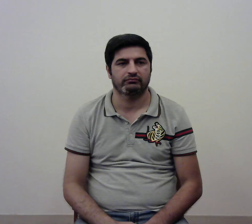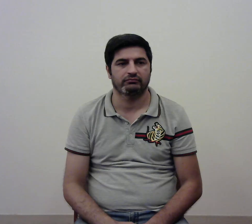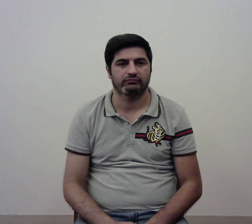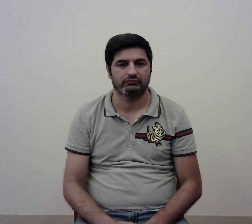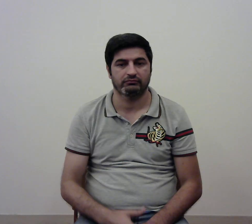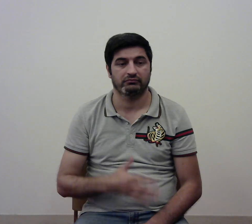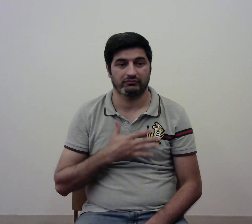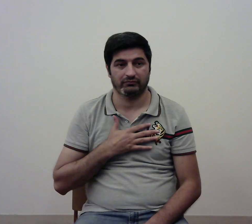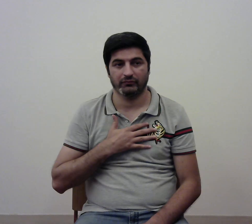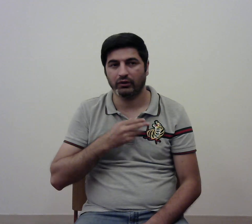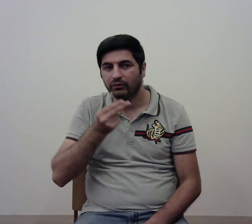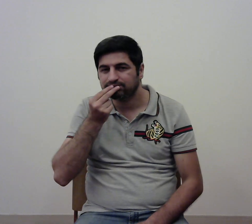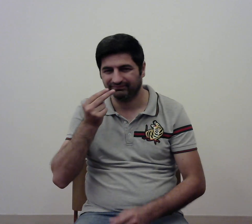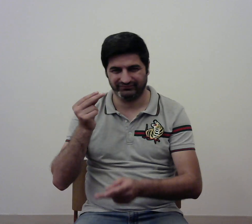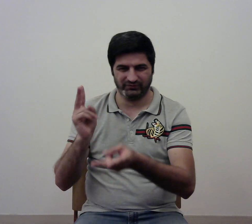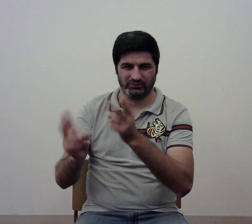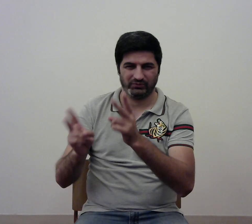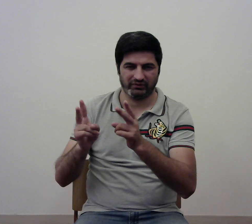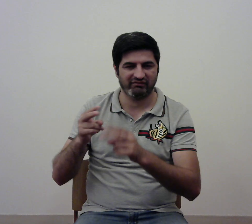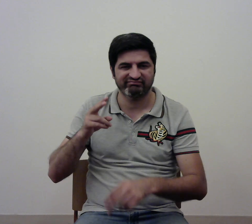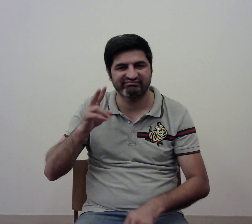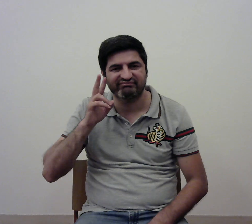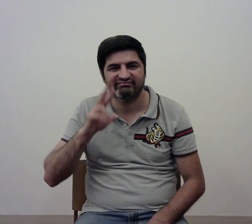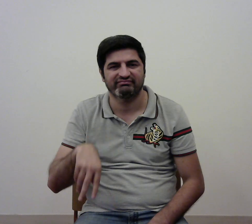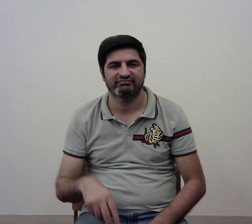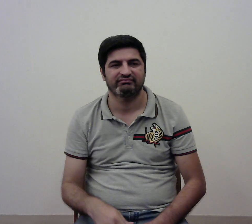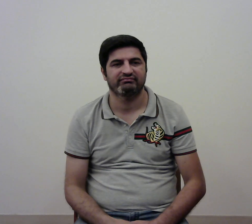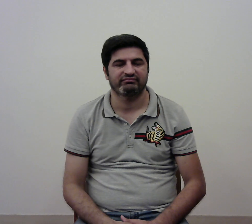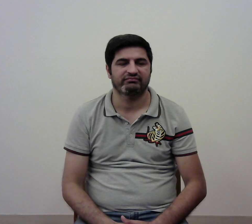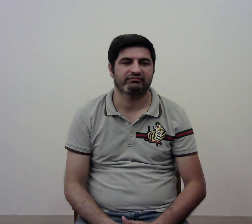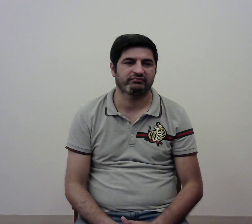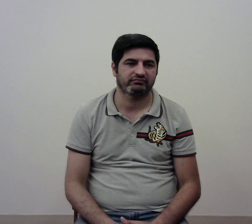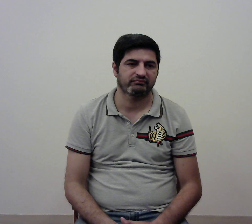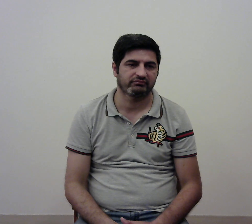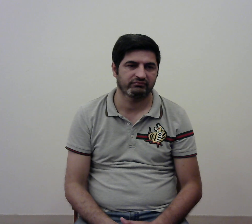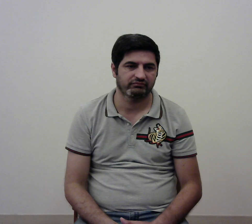Mən yemək bişirməyi bacarmıram